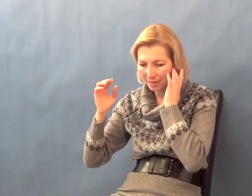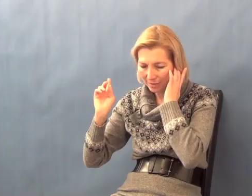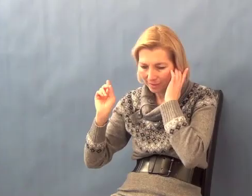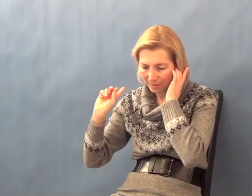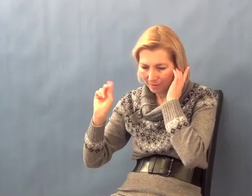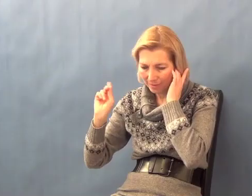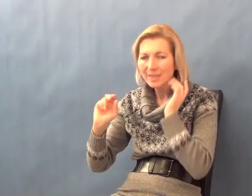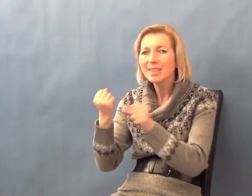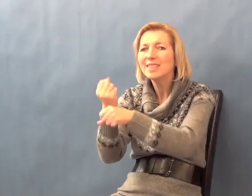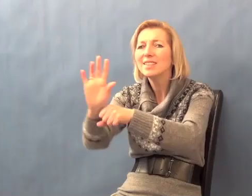Nie, nie.